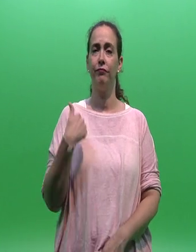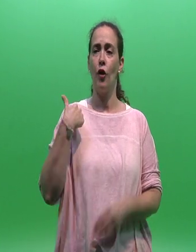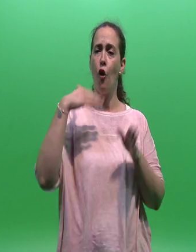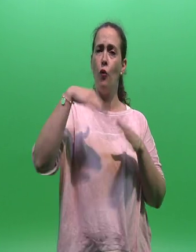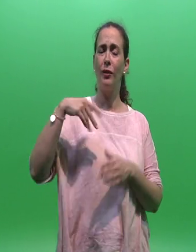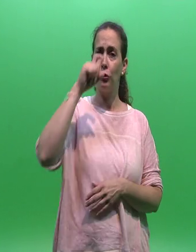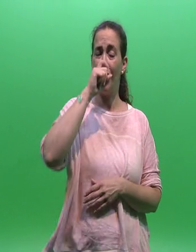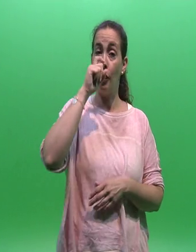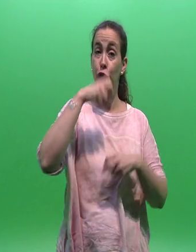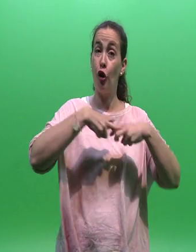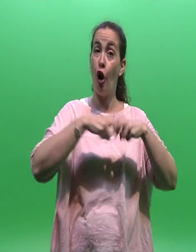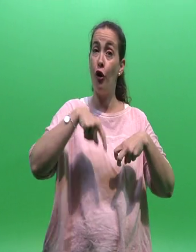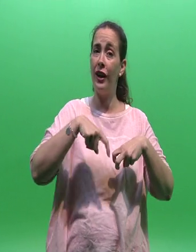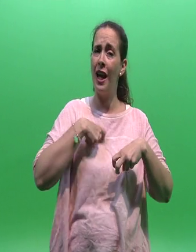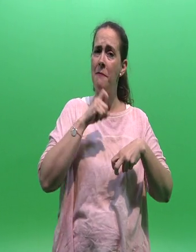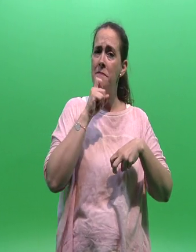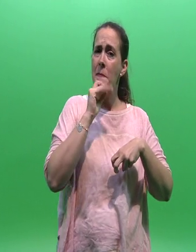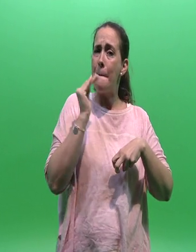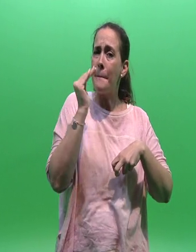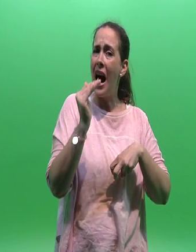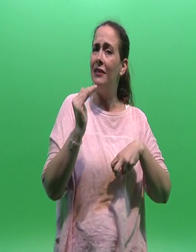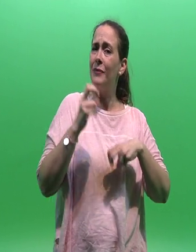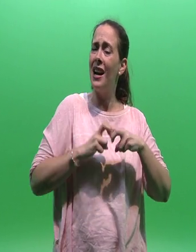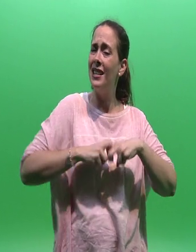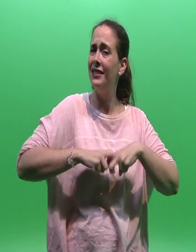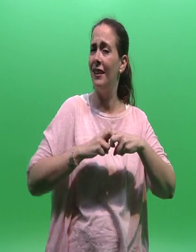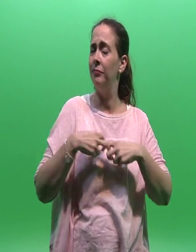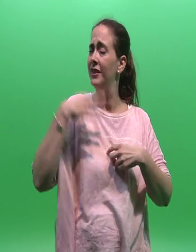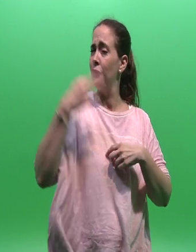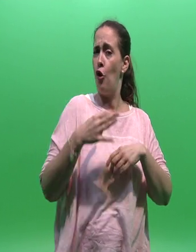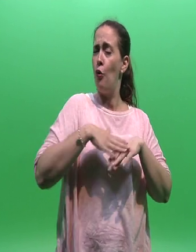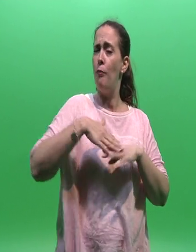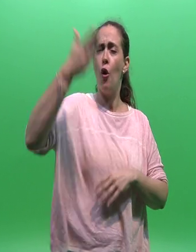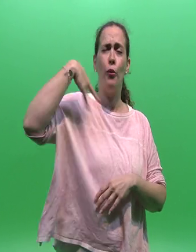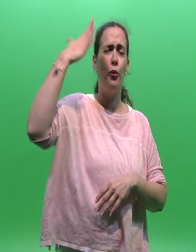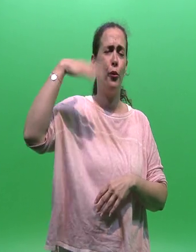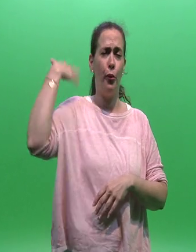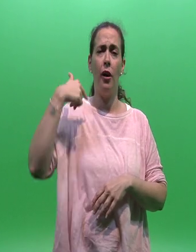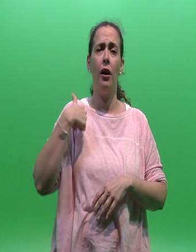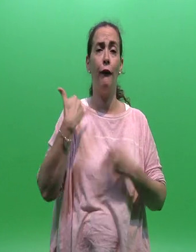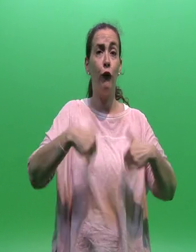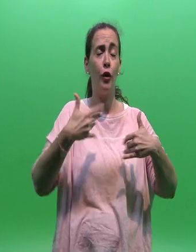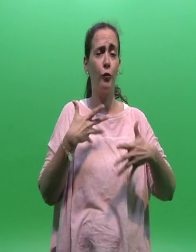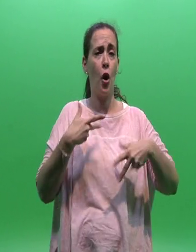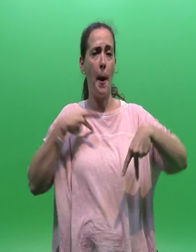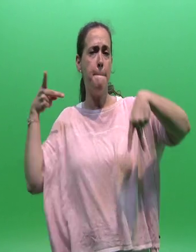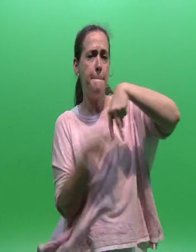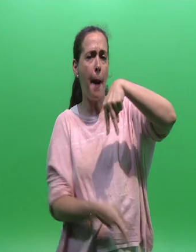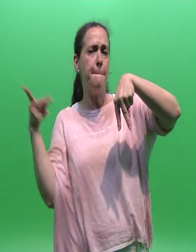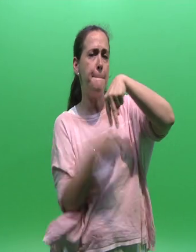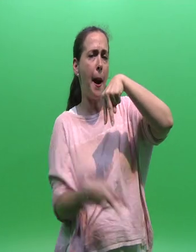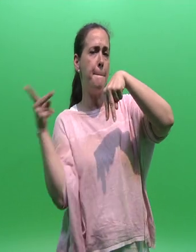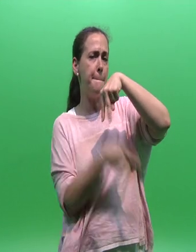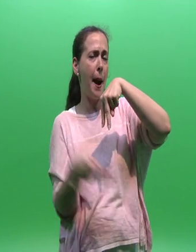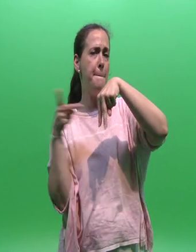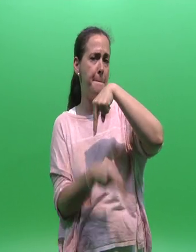Els últims anys el dolor de genoll ha anat a pitjor. Segurament és perquè jugava a futbol i em feien moltes entrades a les cames.